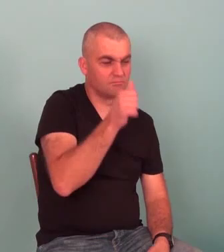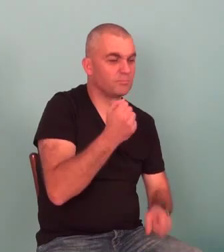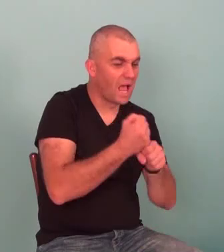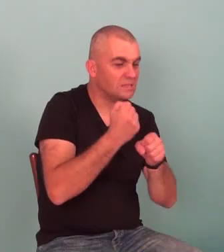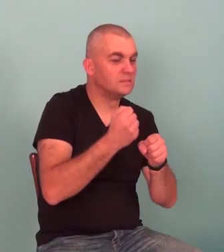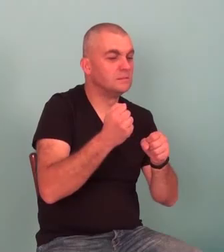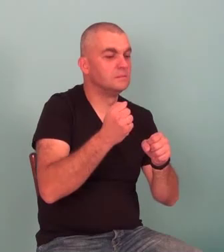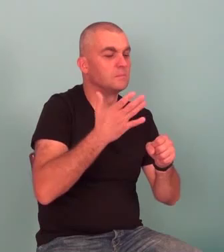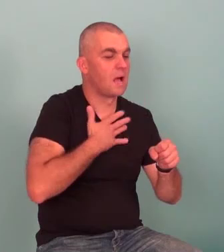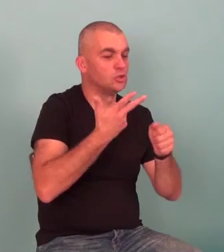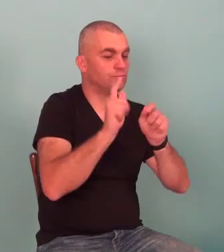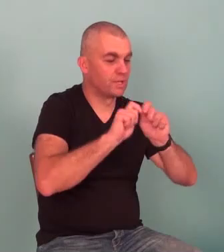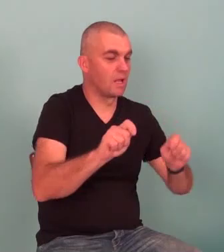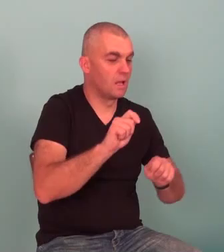W pracy mam trzydzieści minut przerwy.